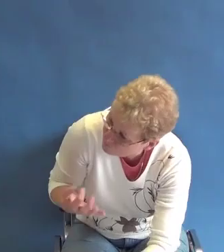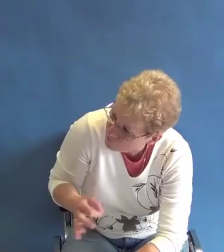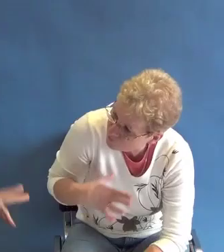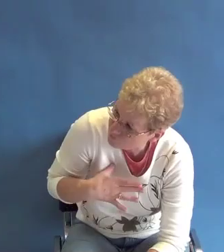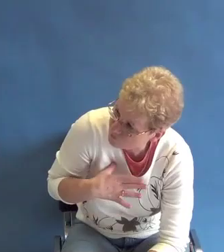Wolne?